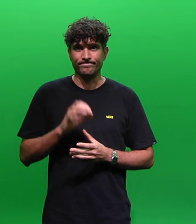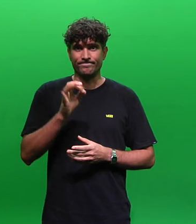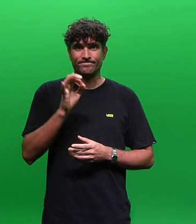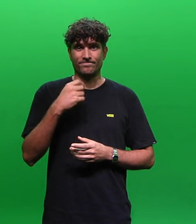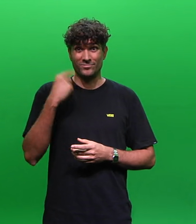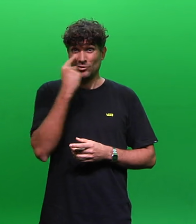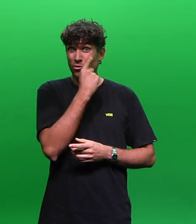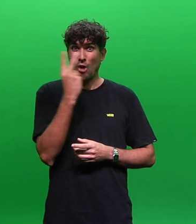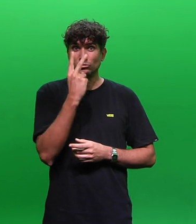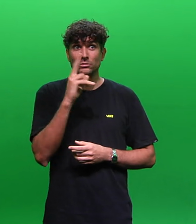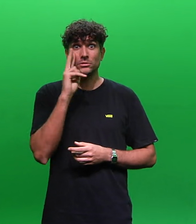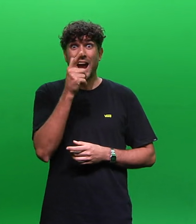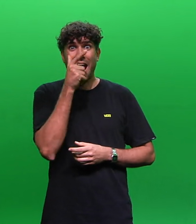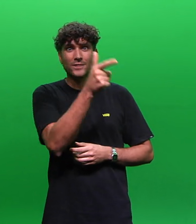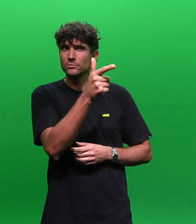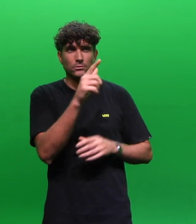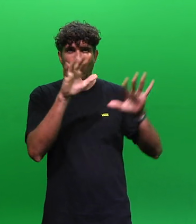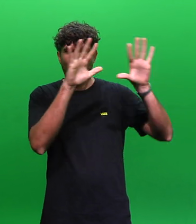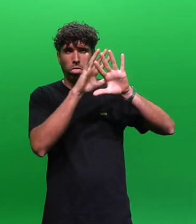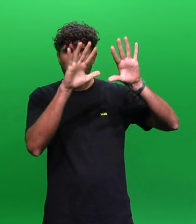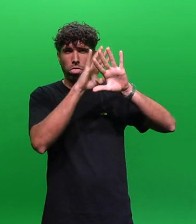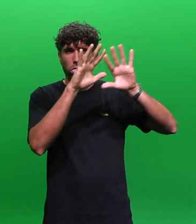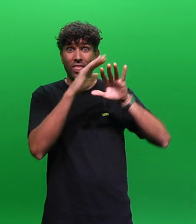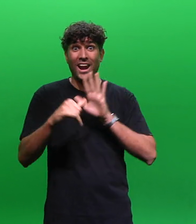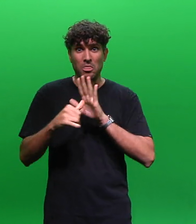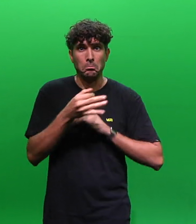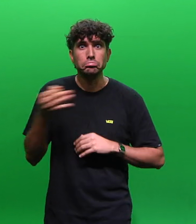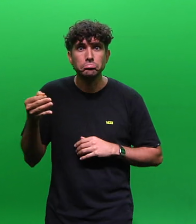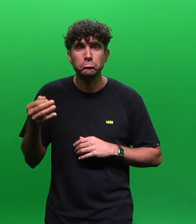Sí, de tots dos ulls hi veig borrós de lluny, però de prop hi veig perfectament.